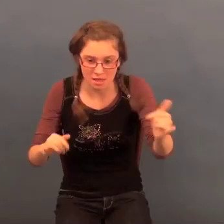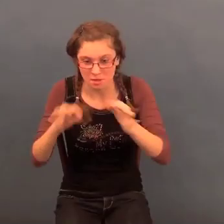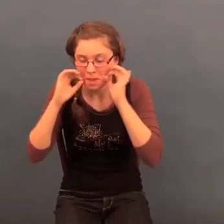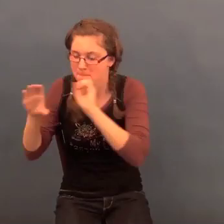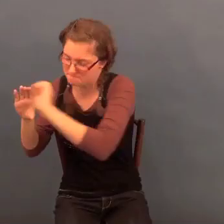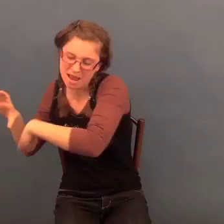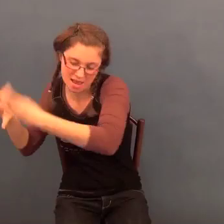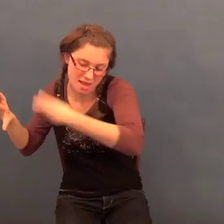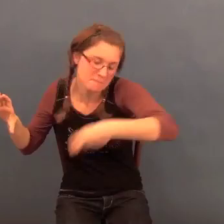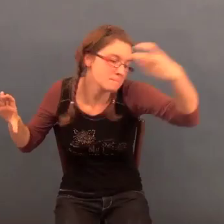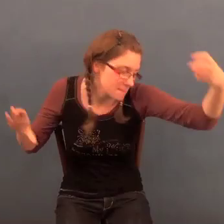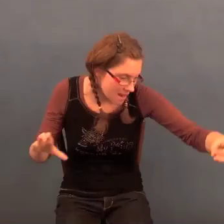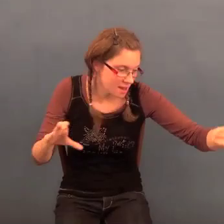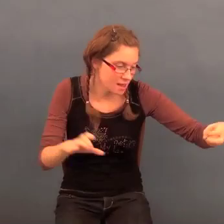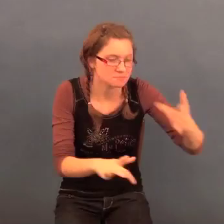Kot turla się i upada.